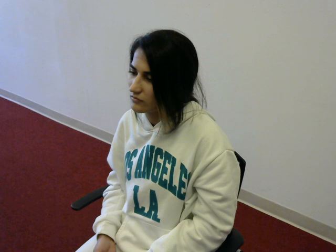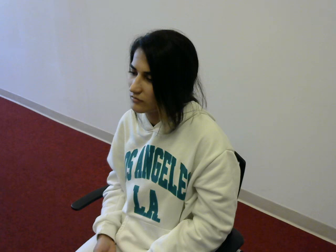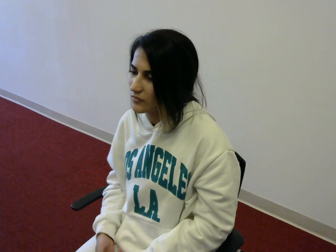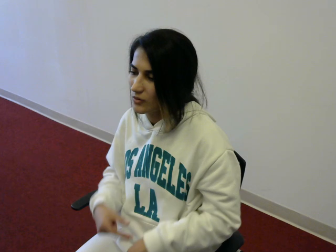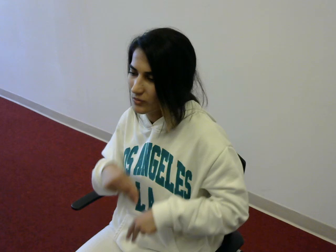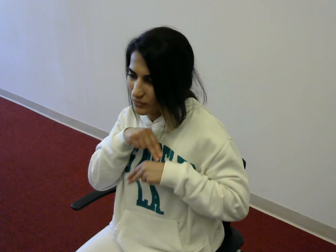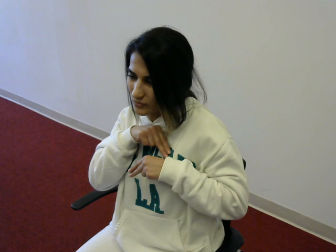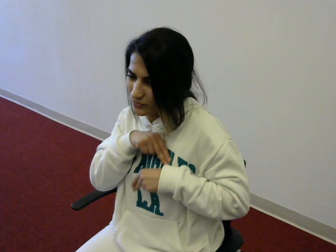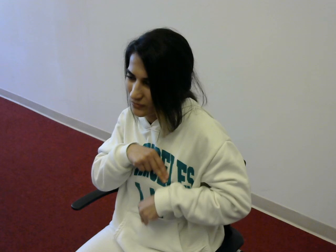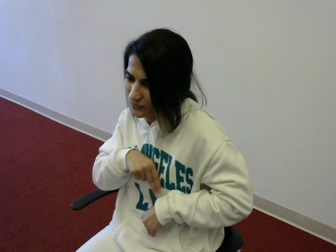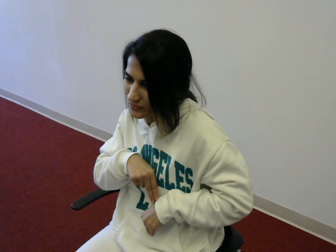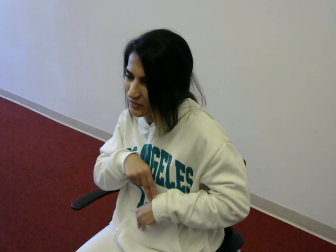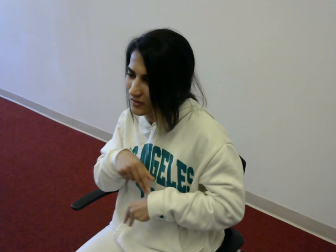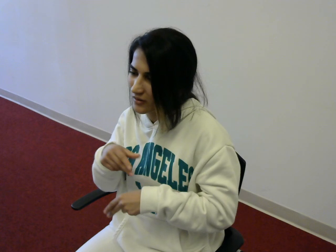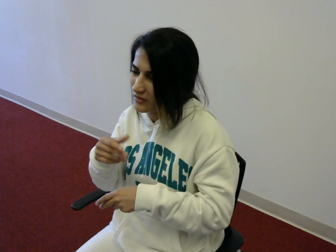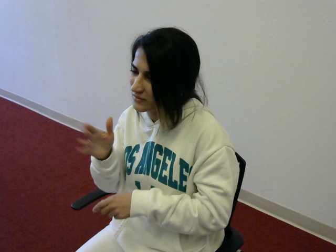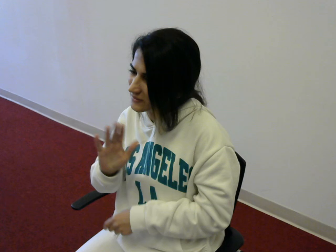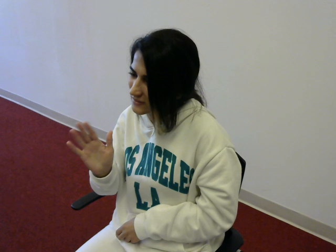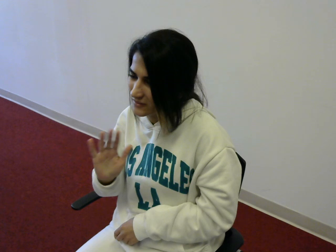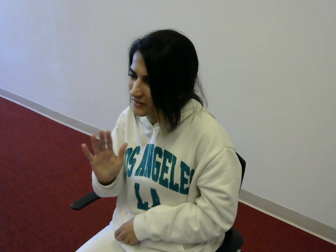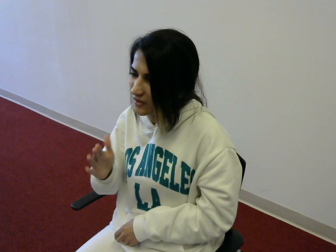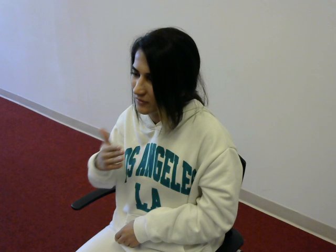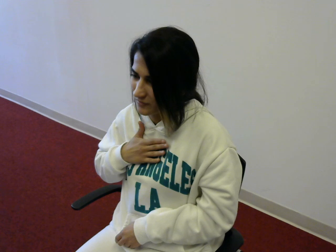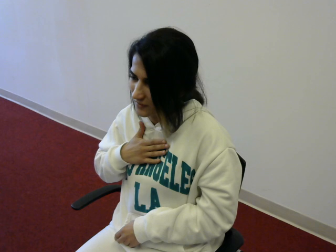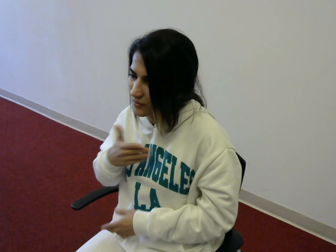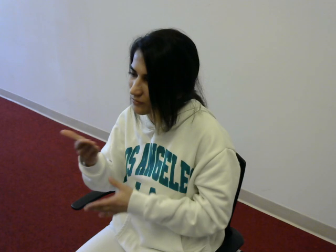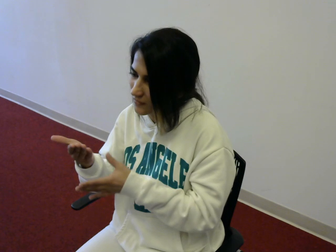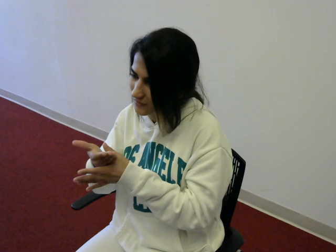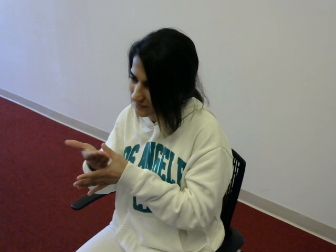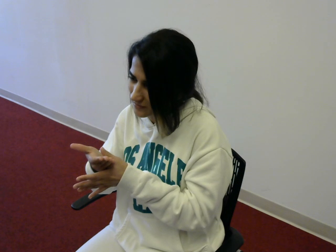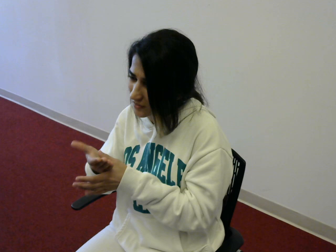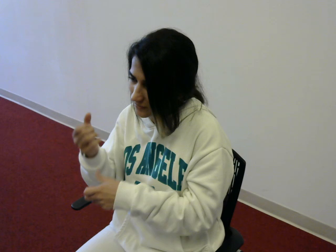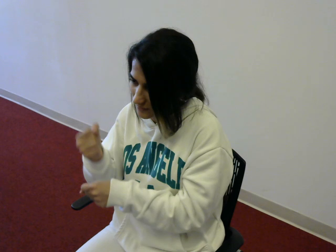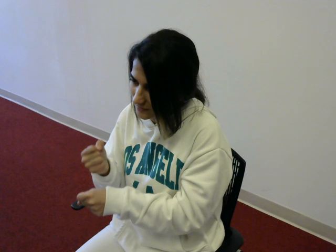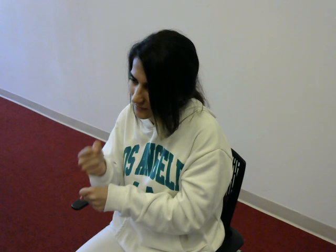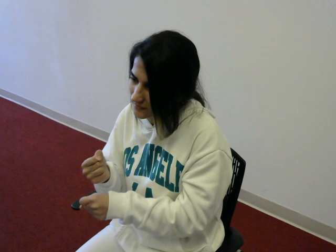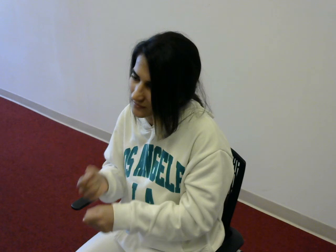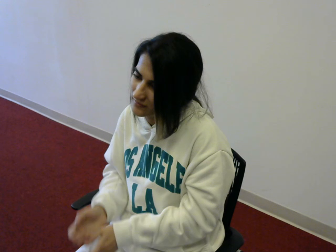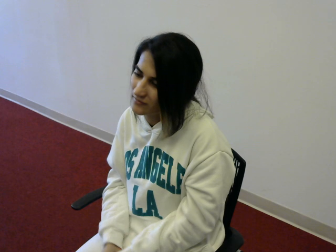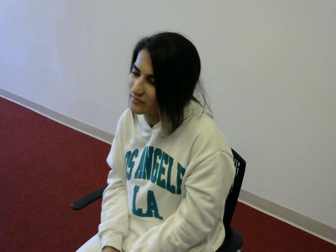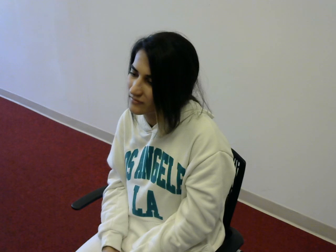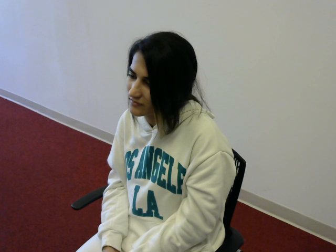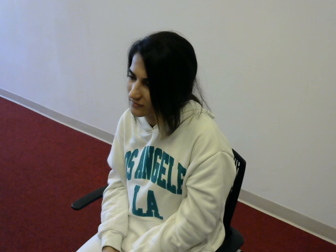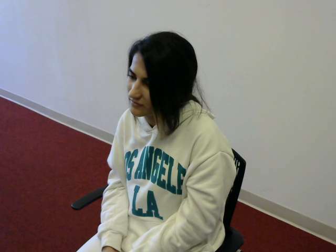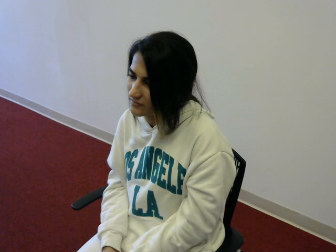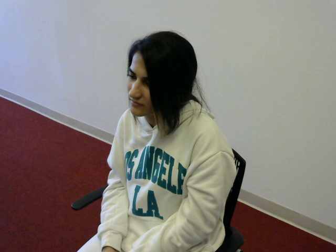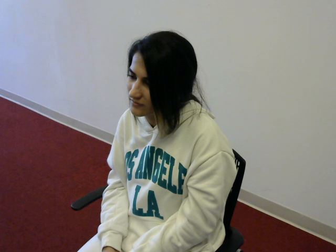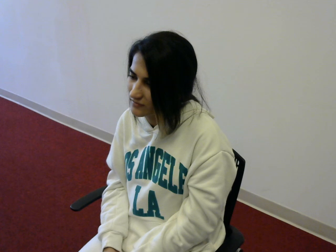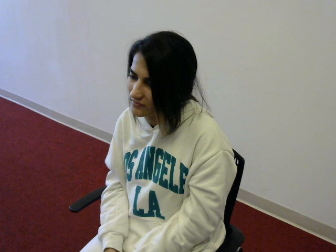Zəhmət olmasa, mənə kömək edin